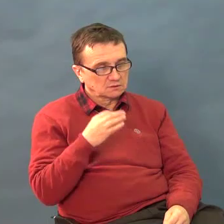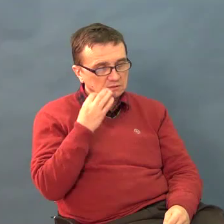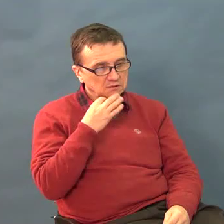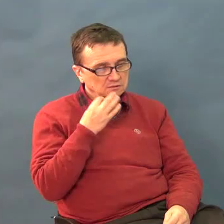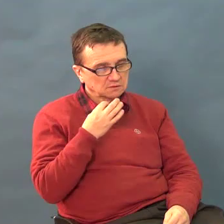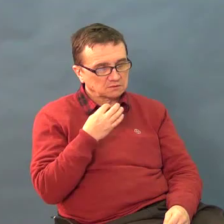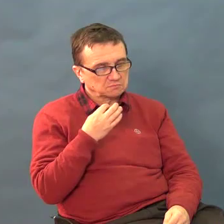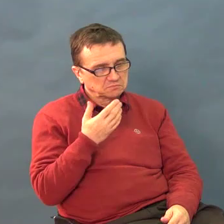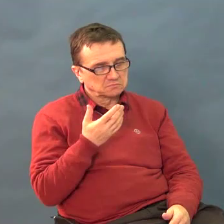Środa.